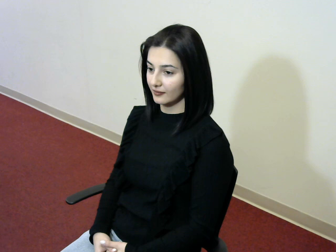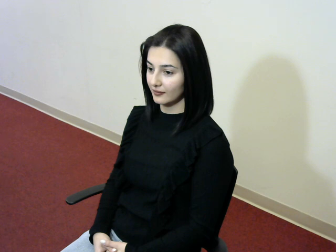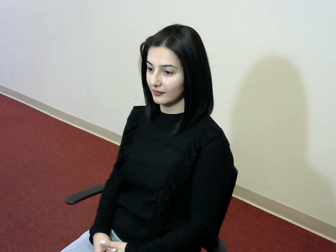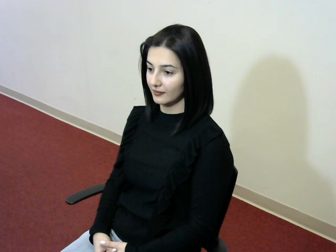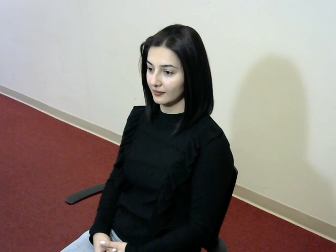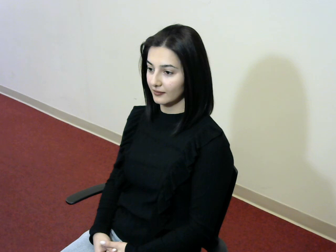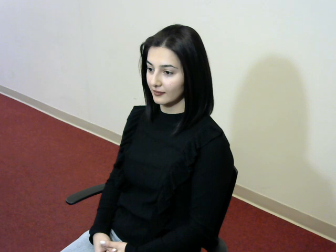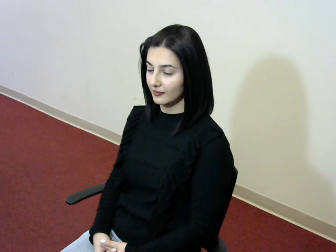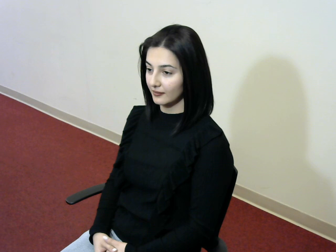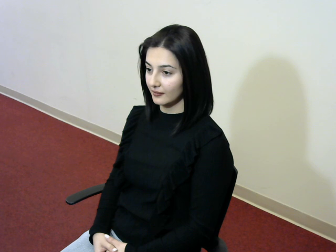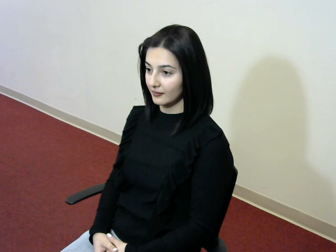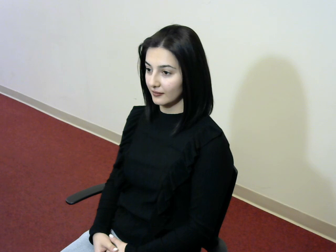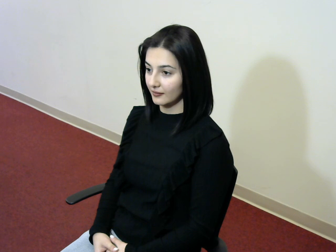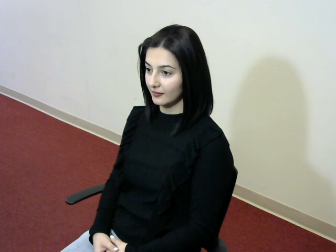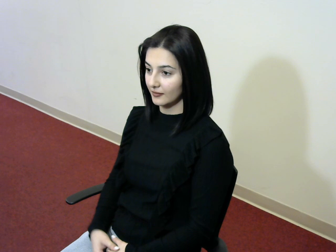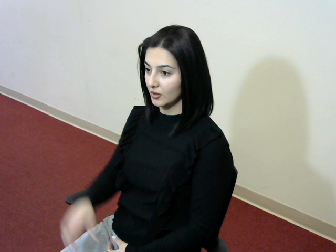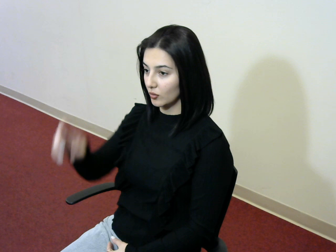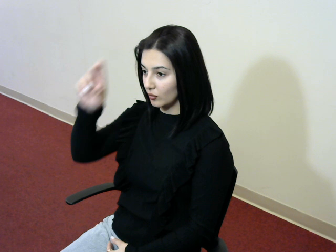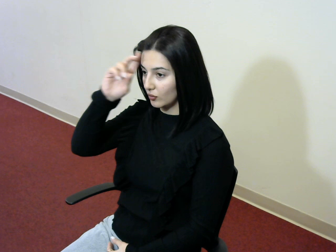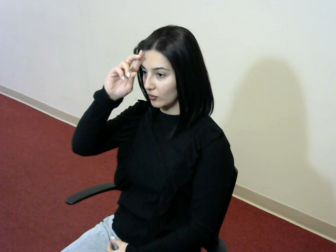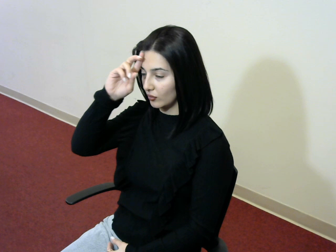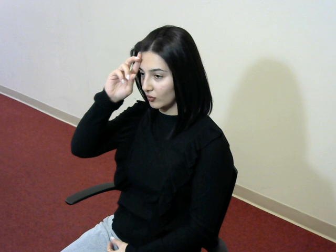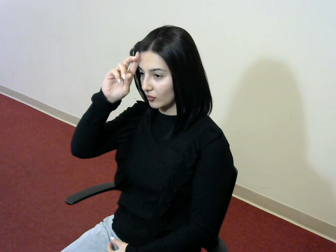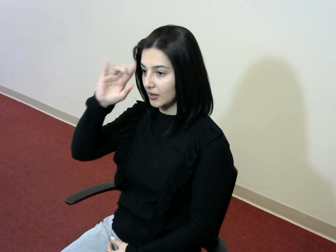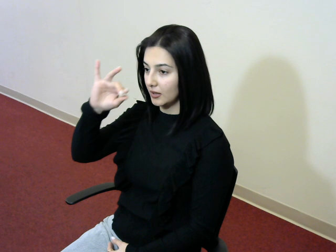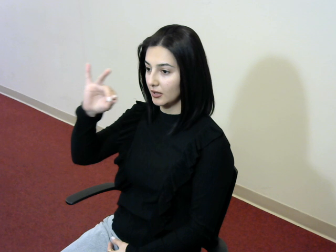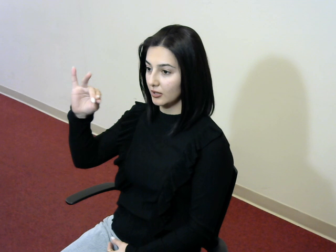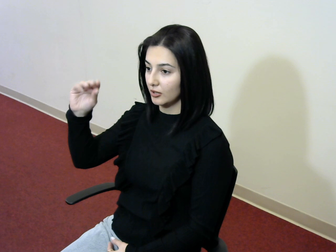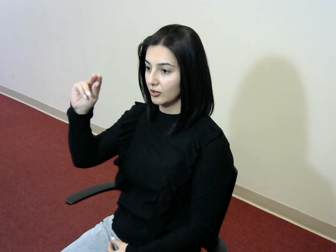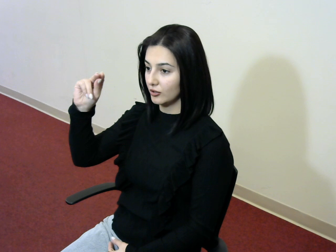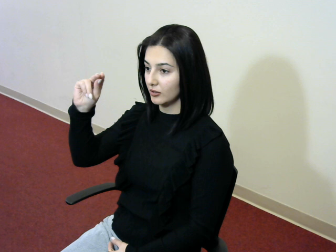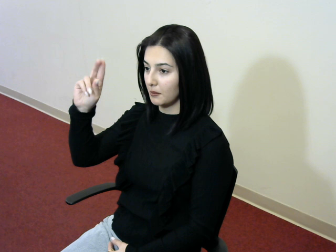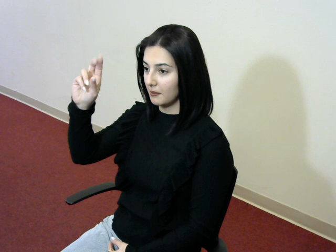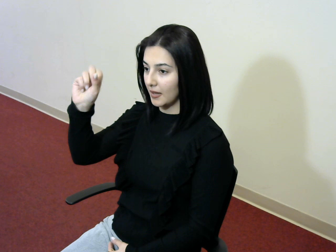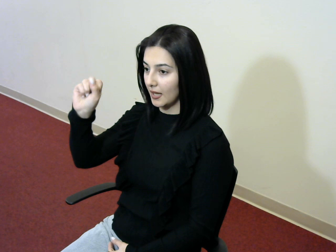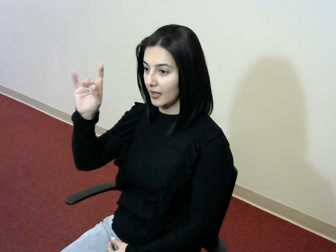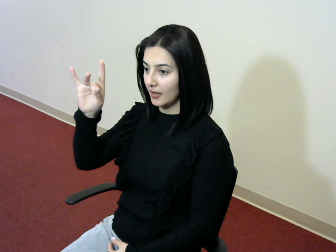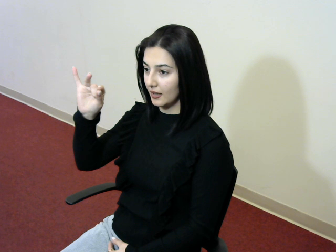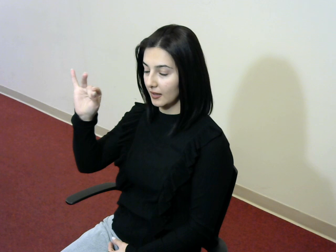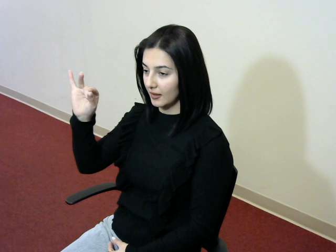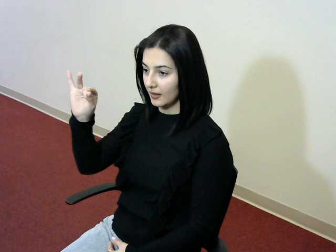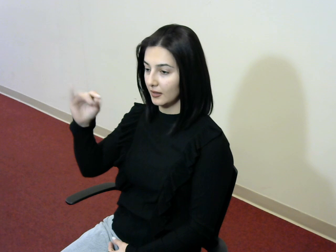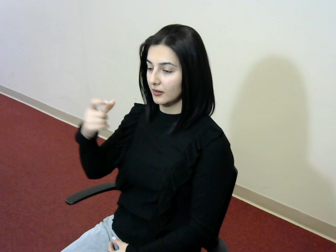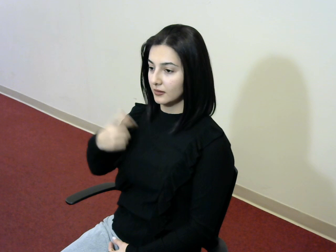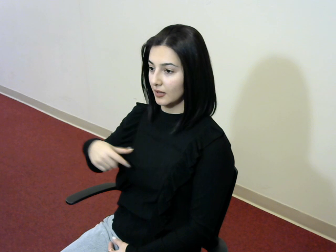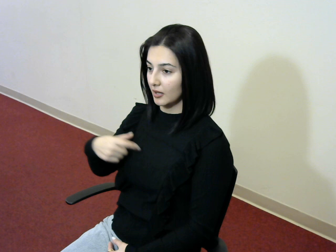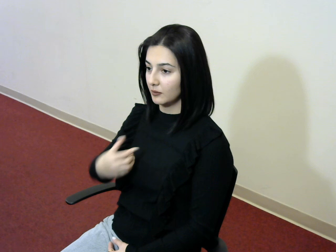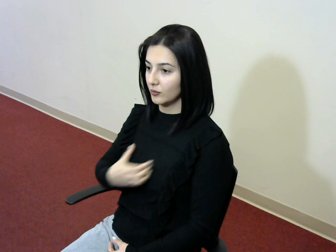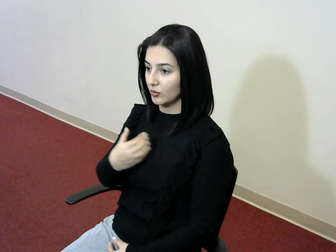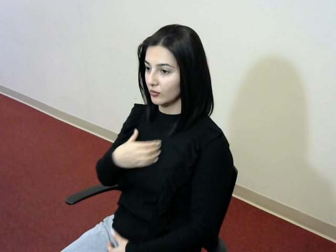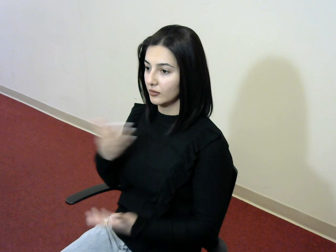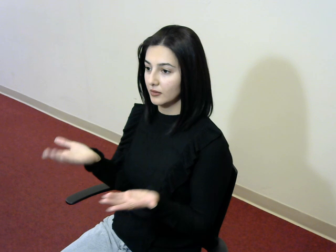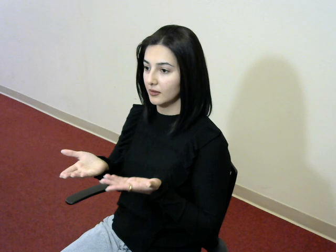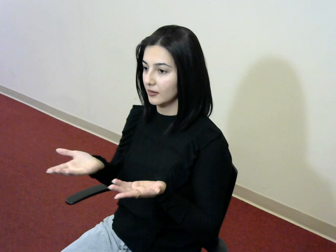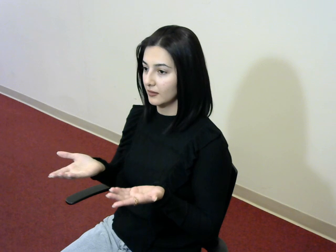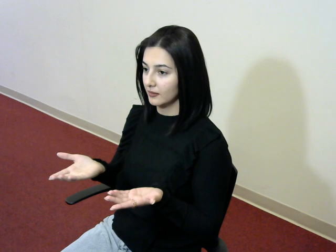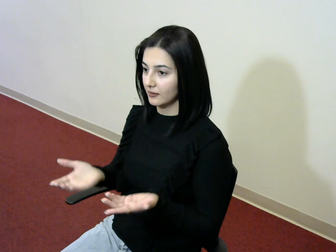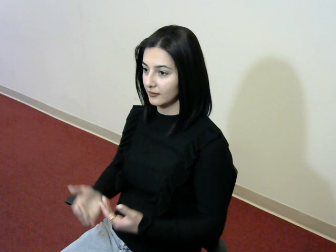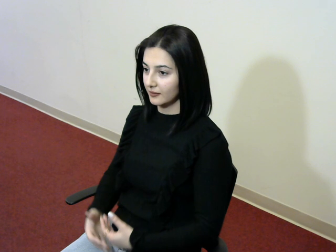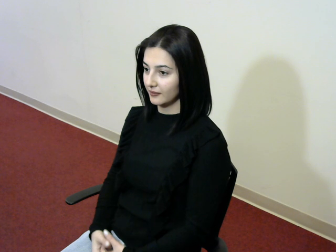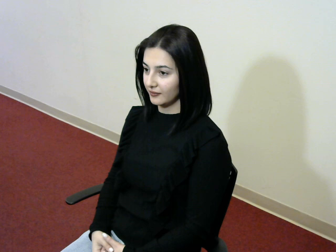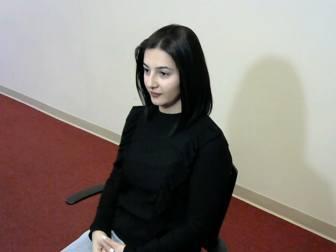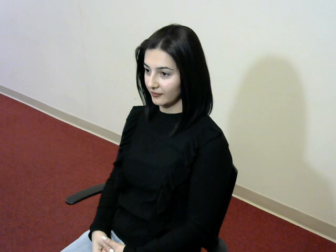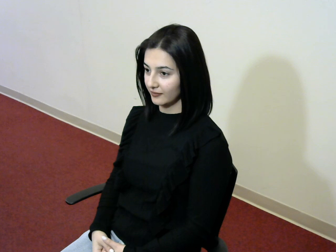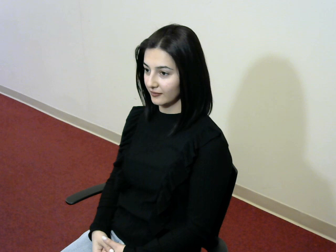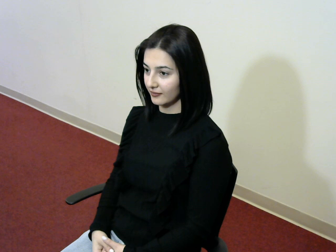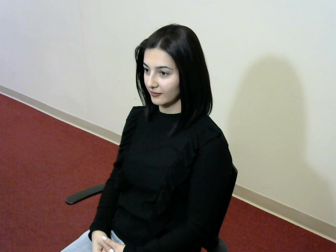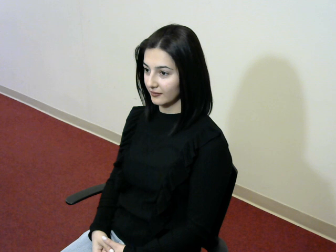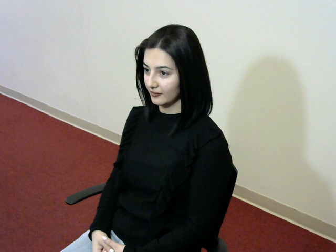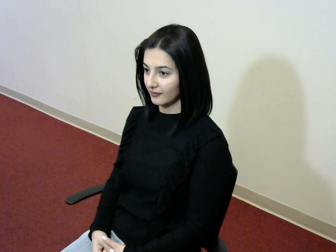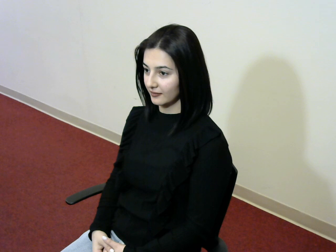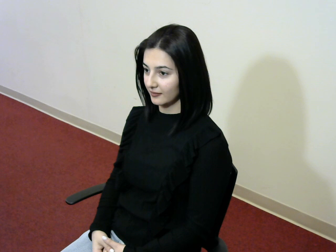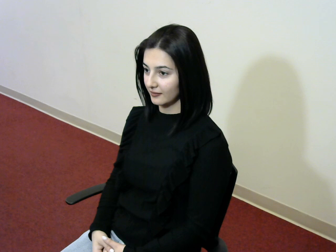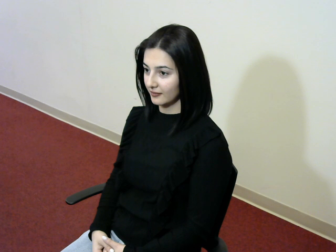Dövlət icbari şəxsi sığorta nədir?